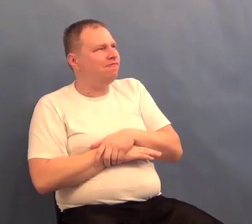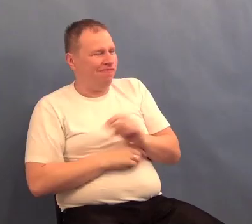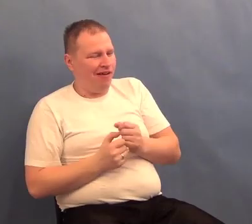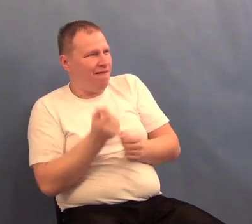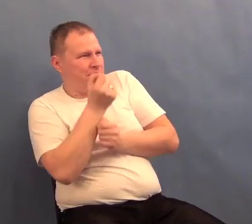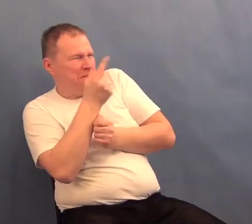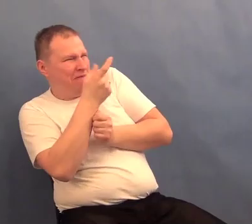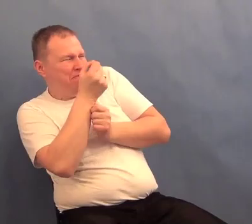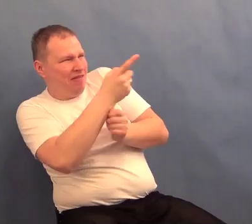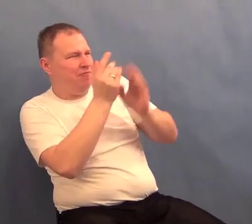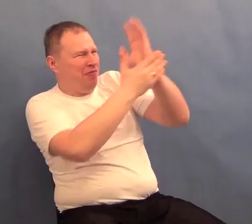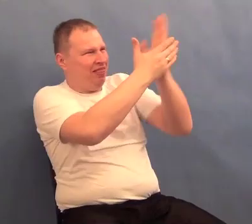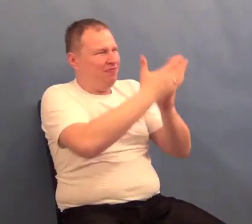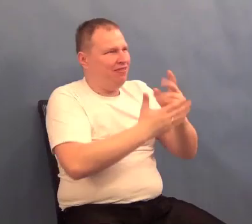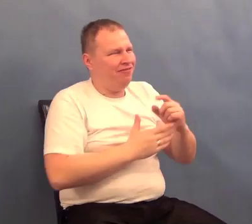Rzucił kamieniem, szyba popękała.